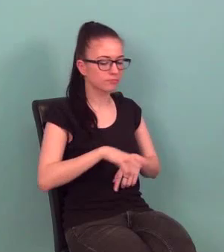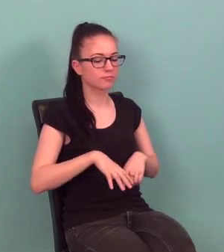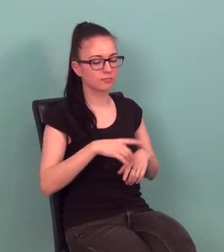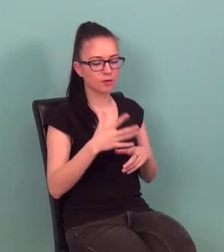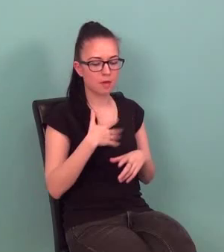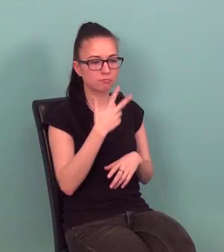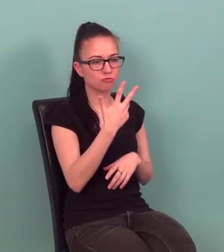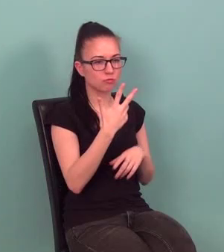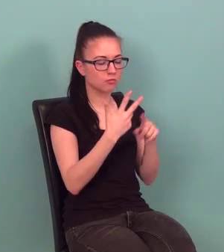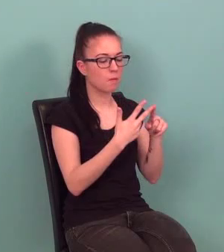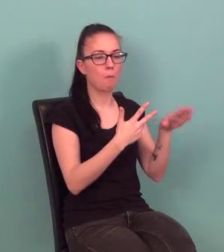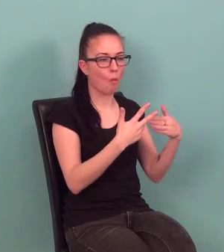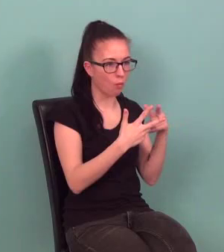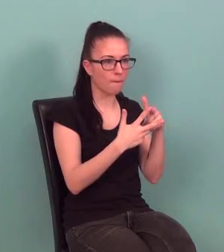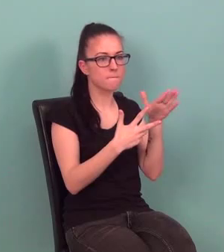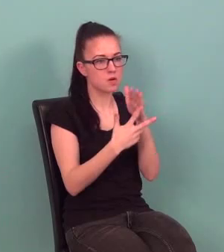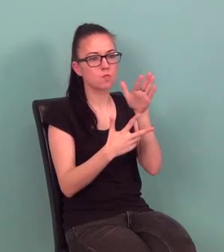Ma trzy kosze. Jeden pusty, drugi pełny i trzeci pełny.